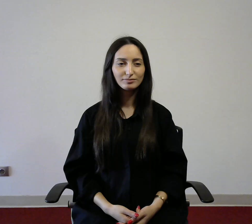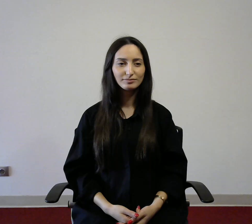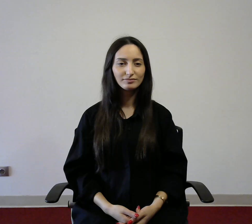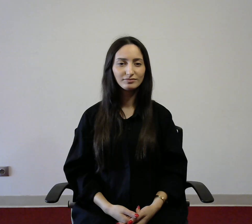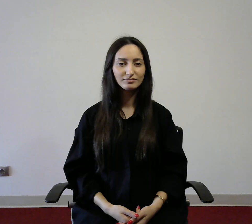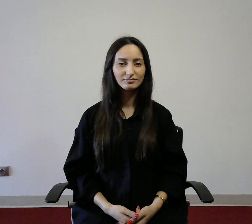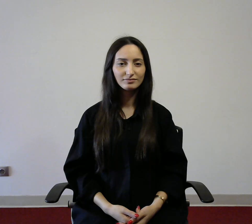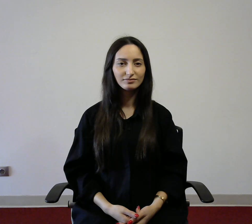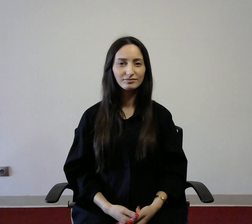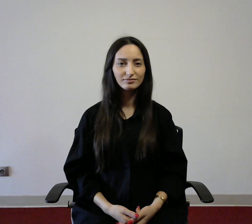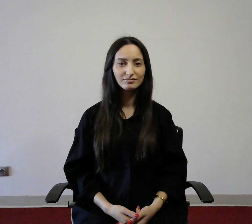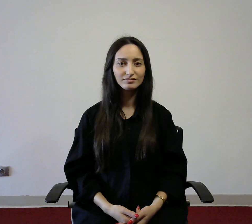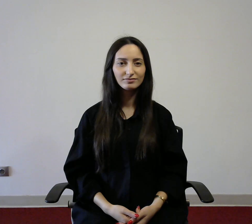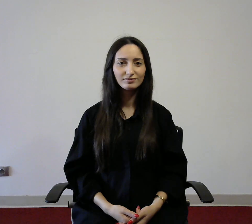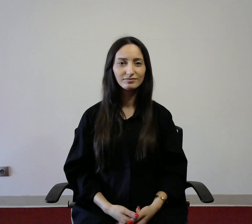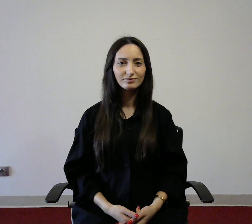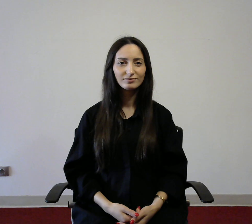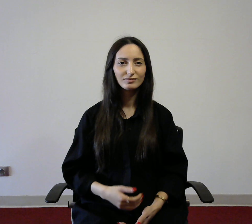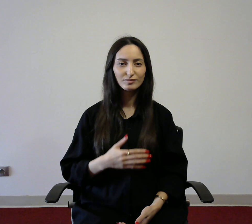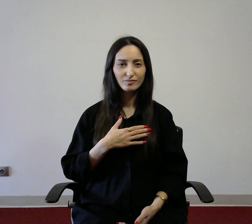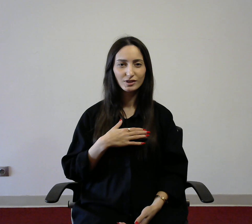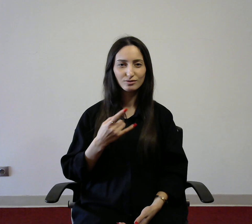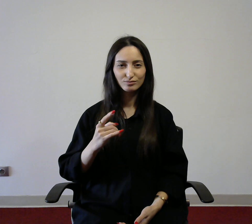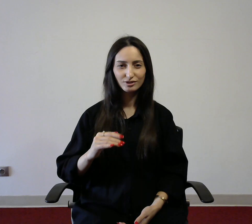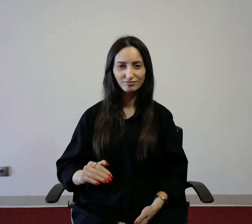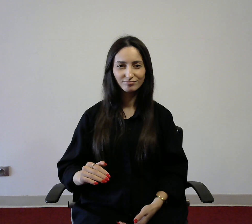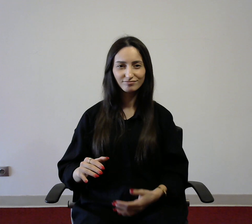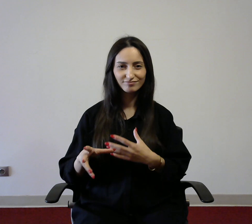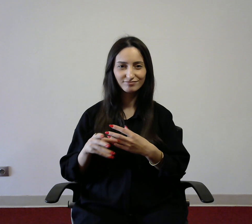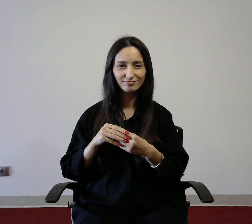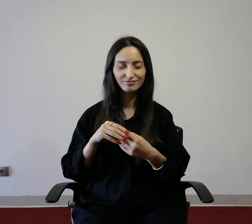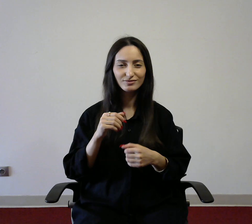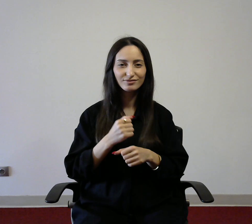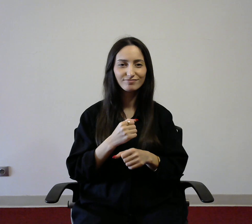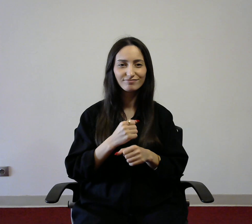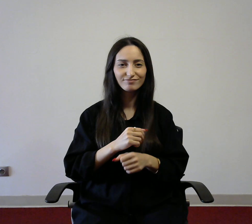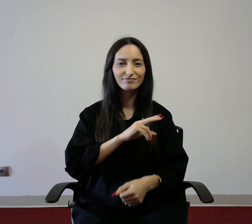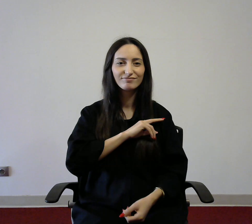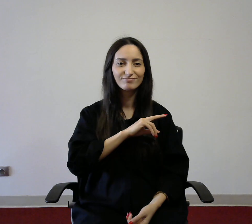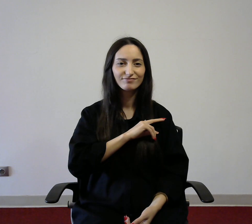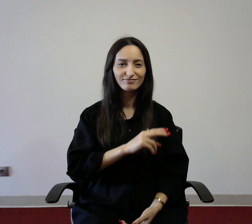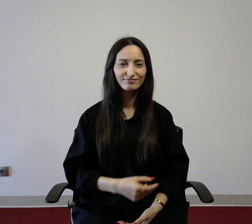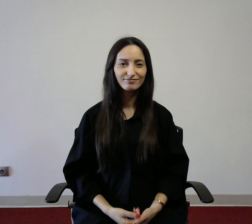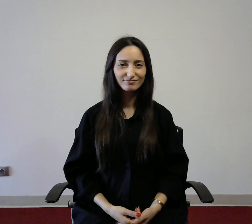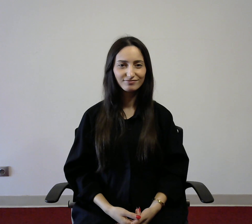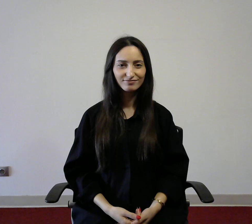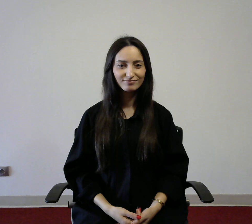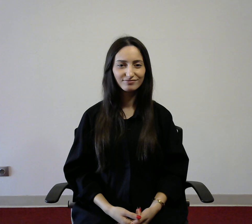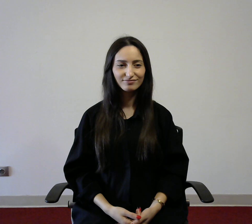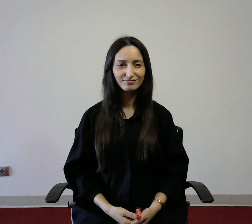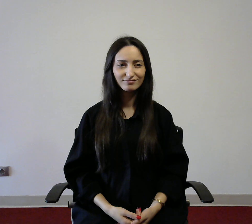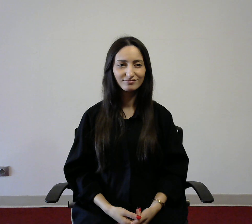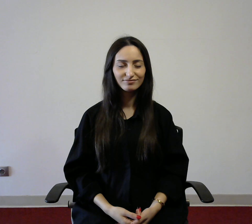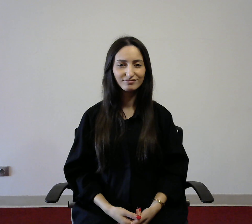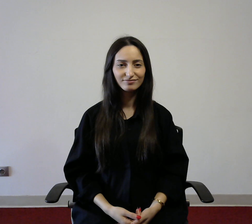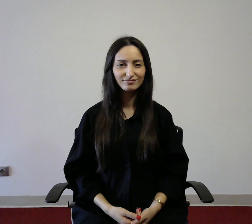Mən uşaqlarla işləməyi sevirəm